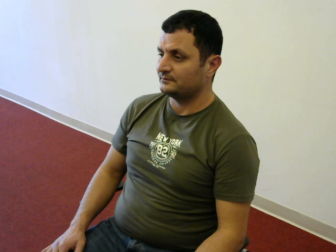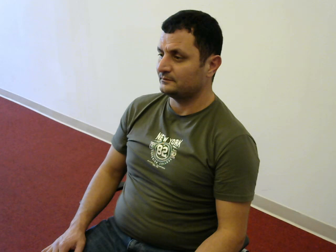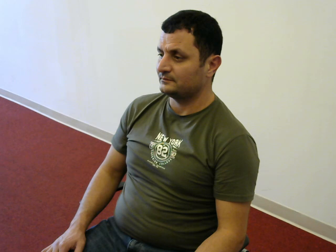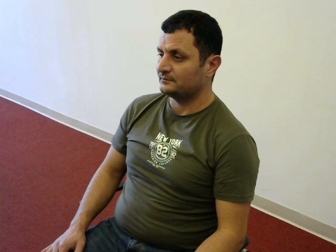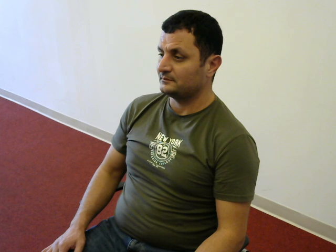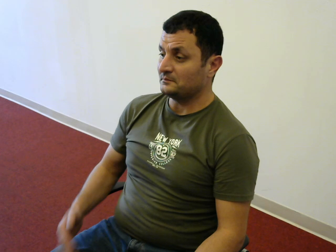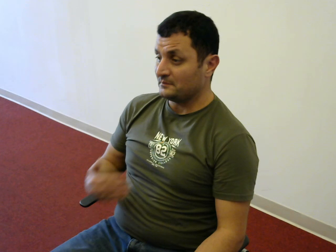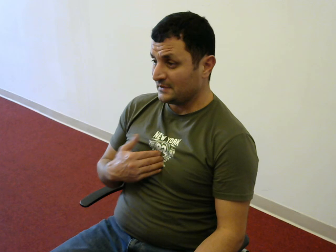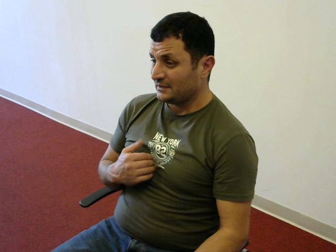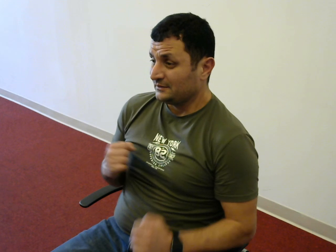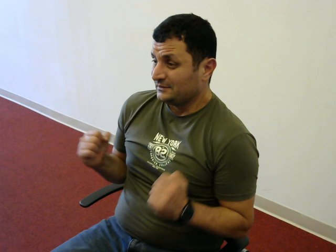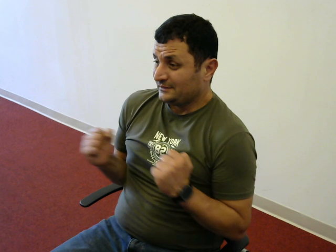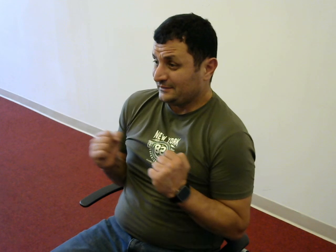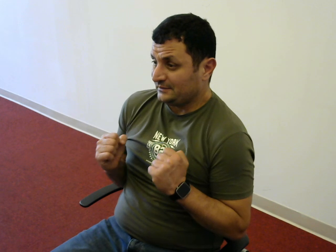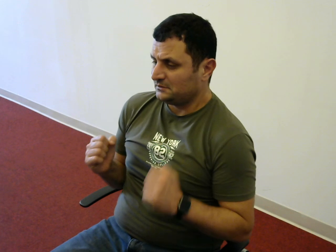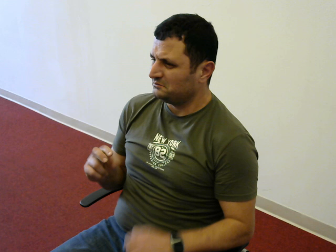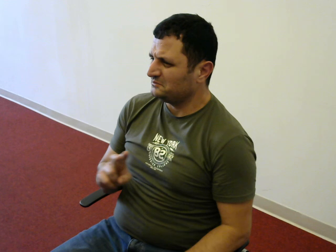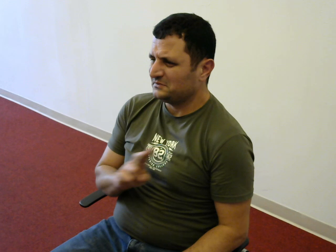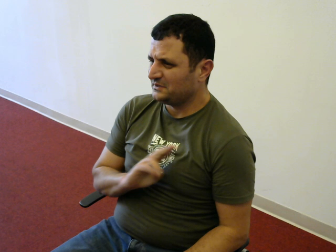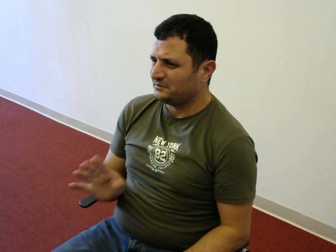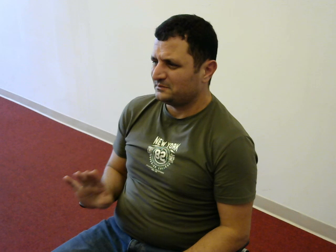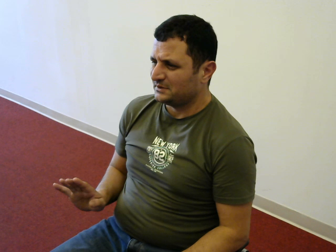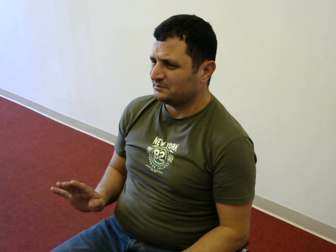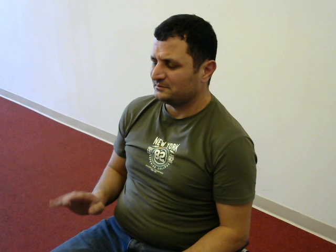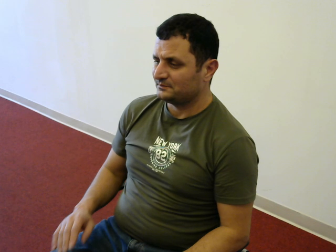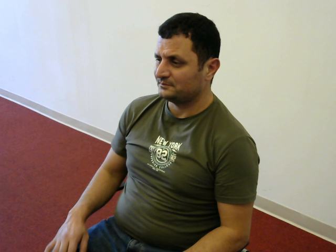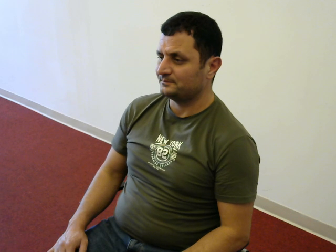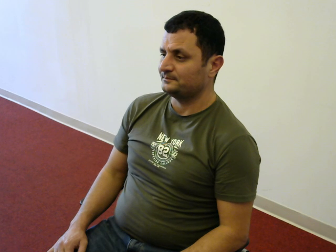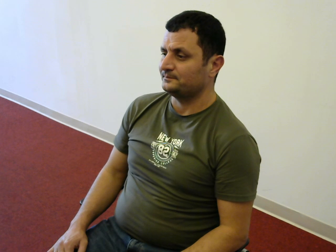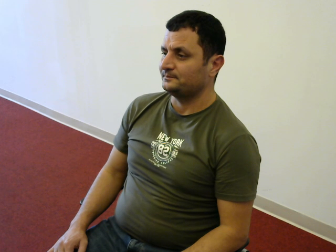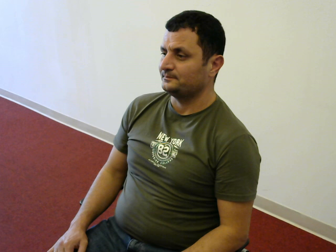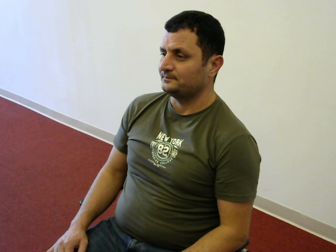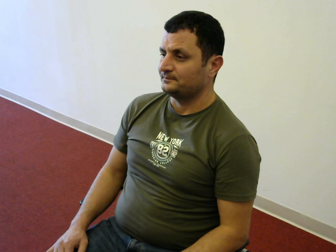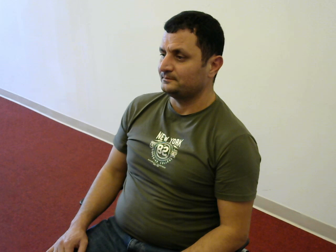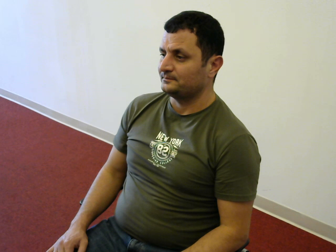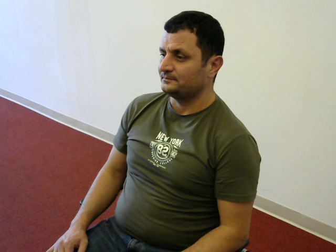Mən qışı sevmirəm